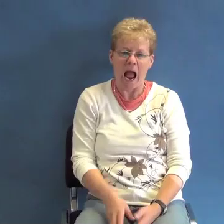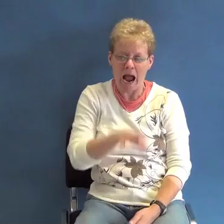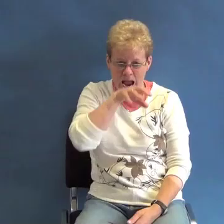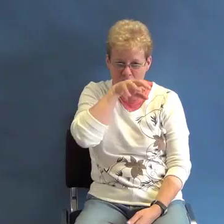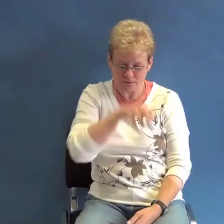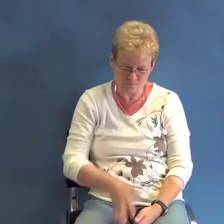Zadowolony.